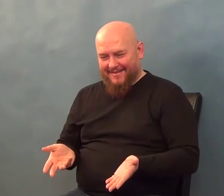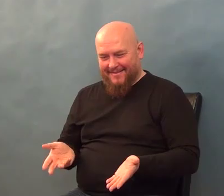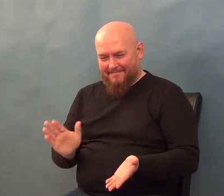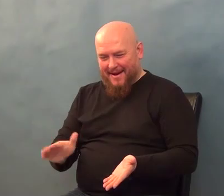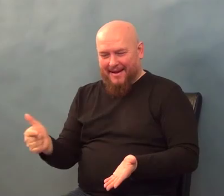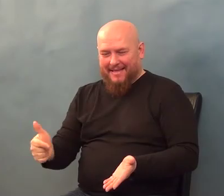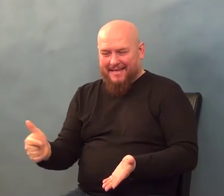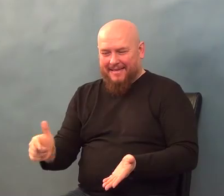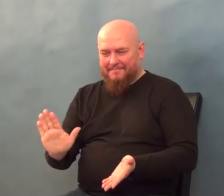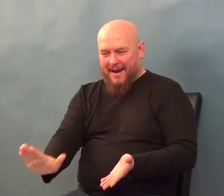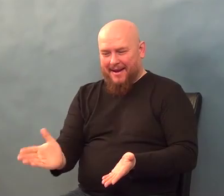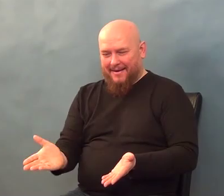A ja jestem zwyczajny.